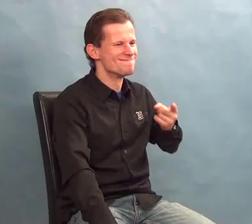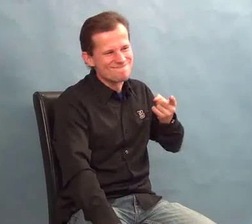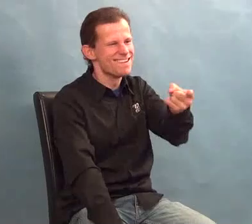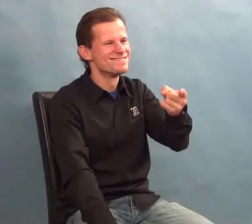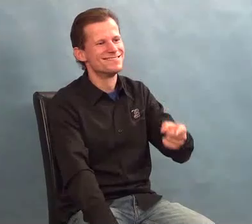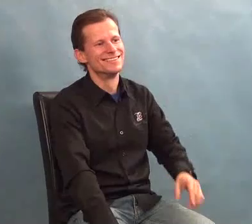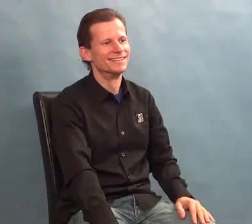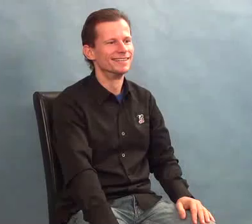Szybki strzał.